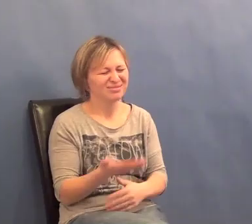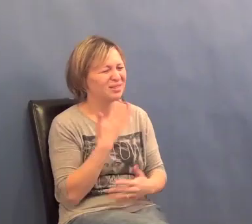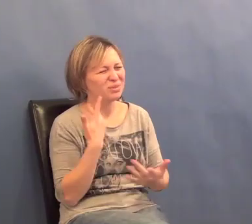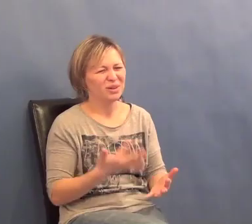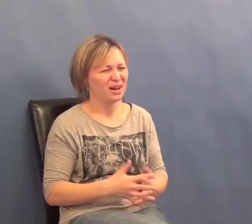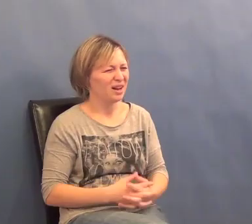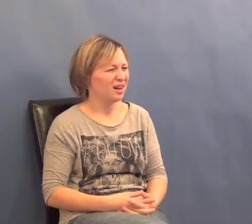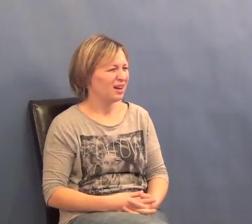Nie ma łatwo.